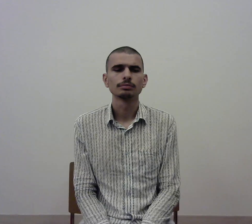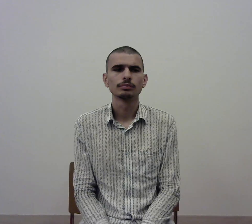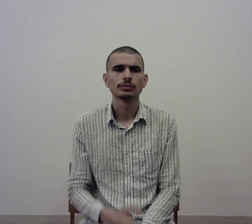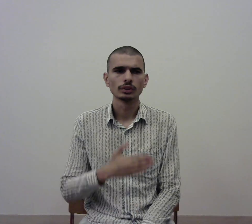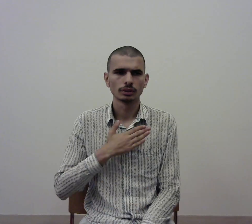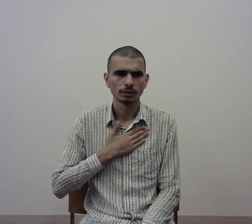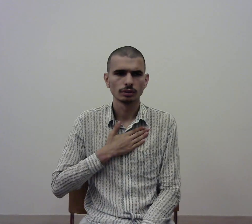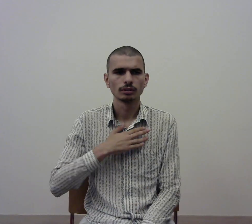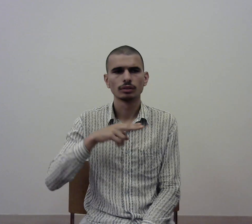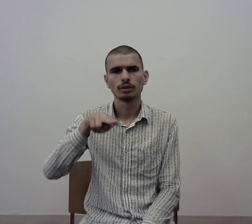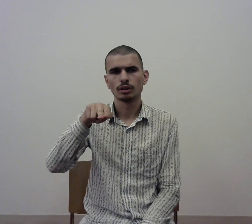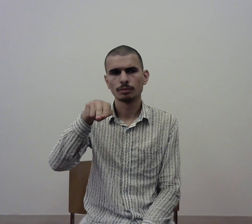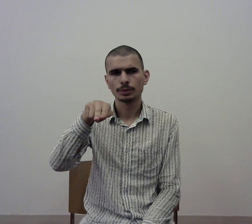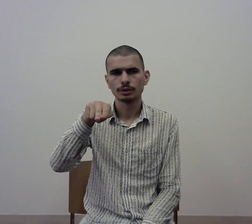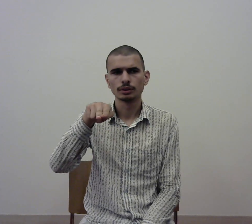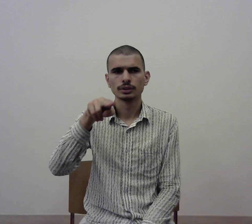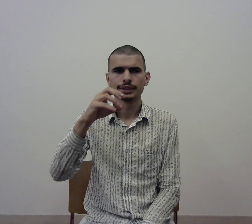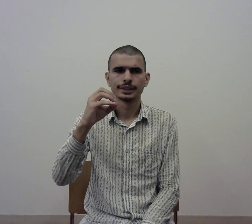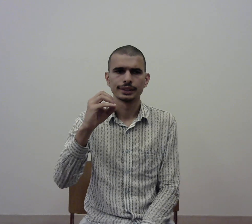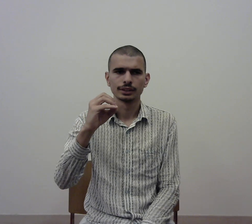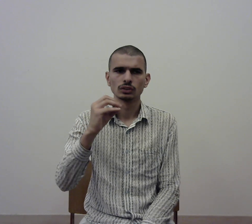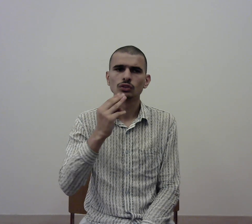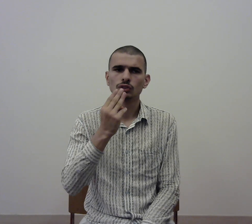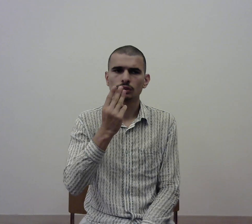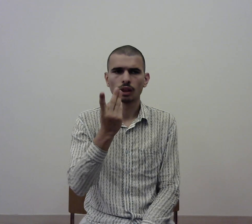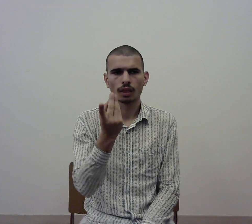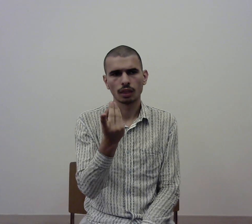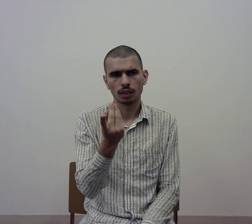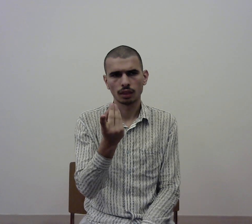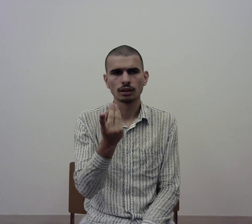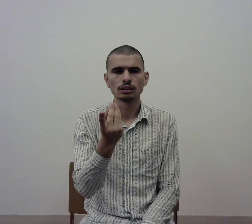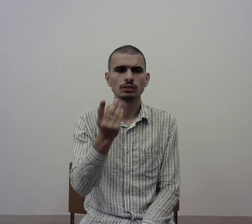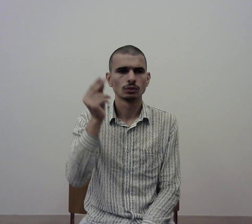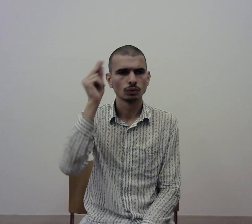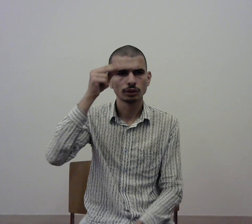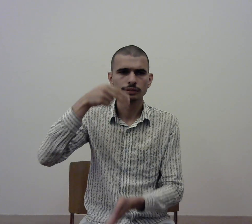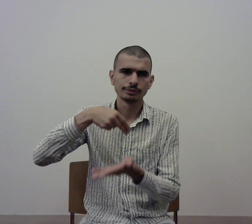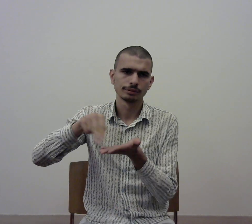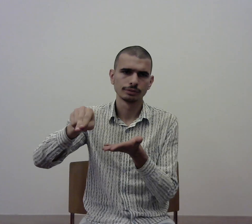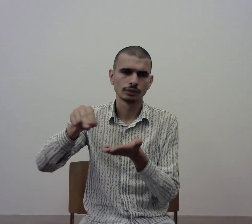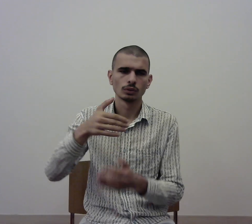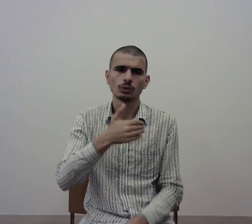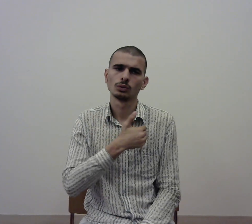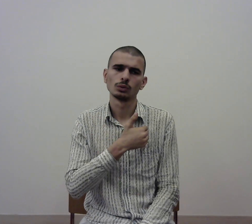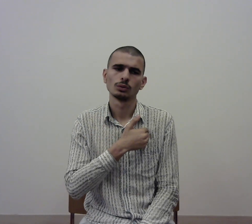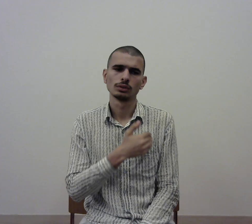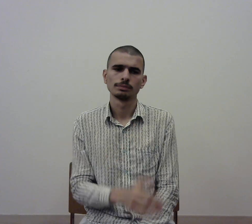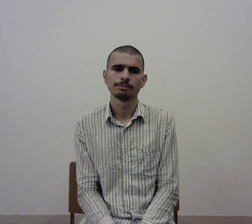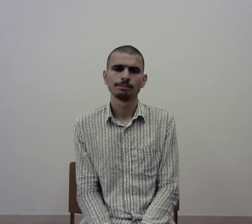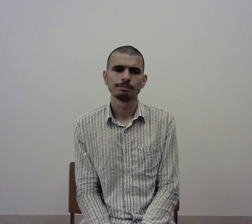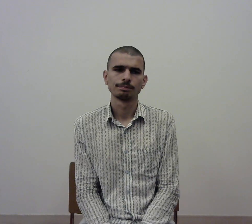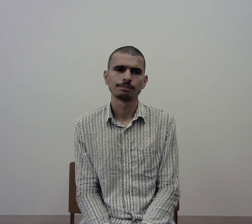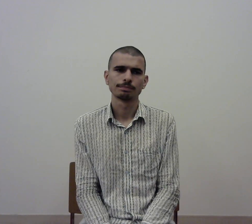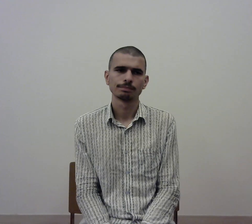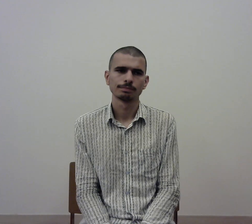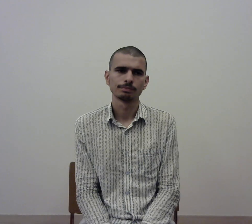Mən peşə təhsili almaq istəyirəm